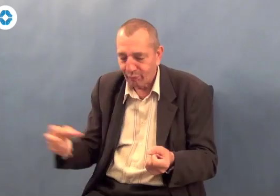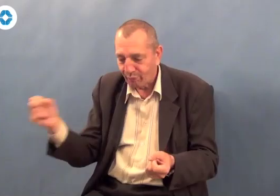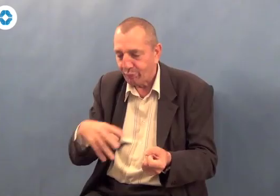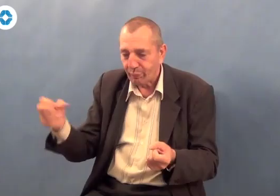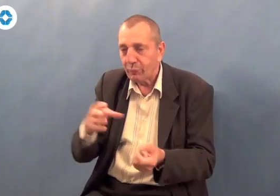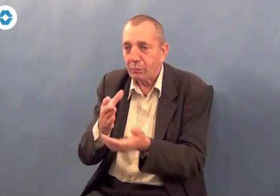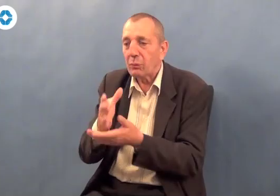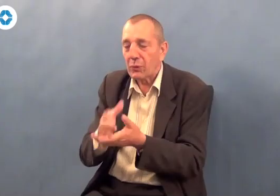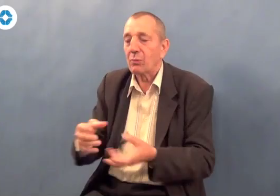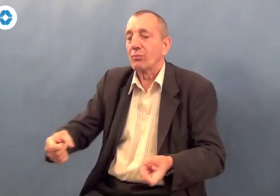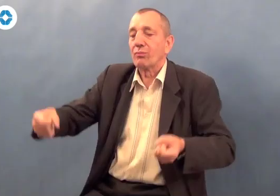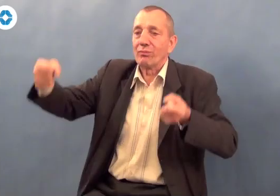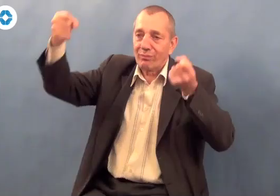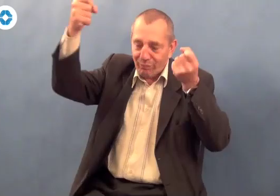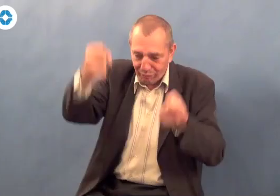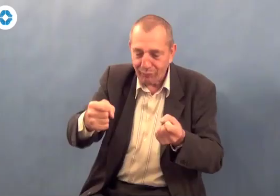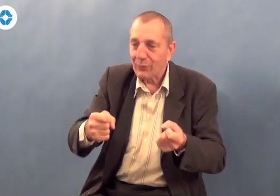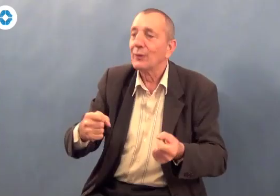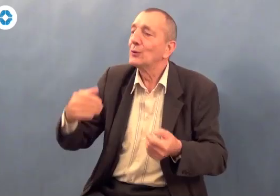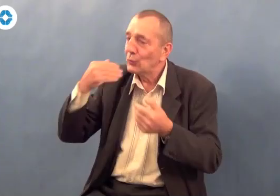Pomogli mu postawić kosz na rowerze i on im dziękuje.